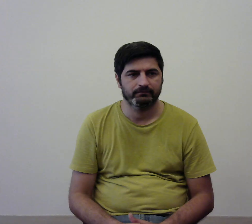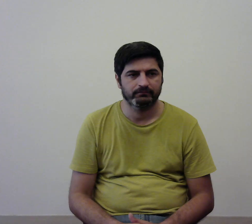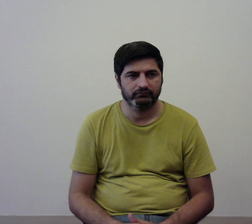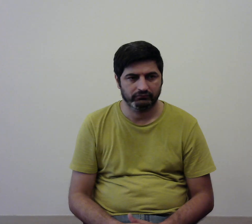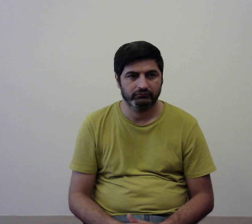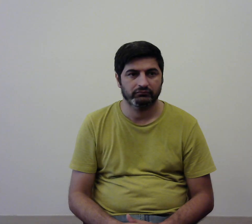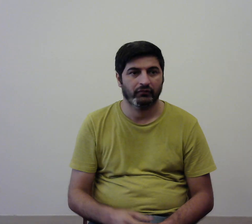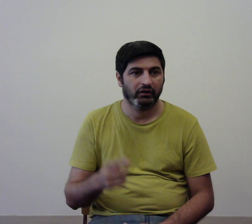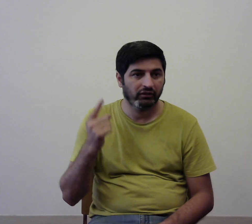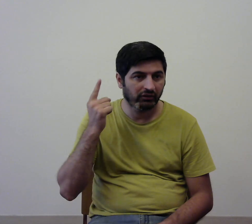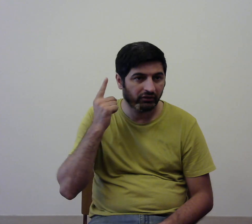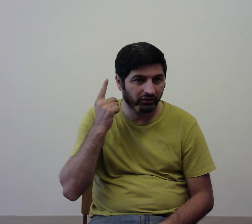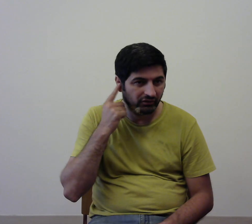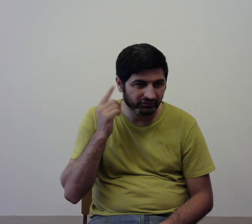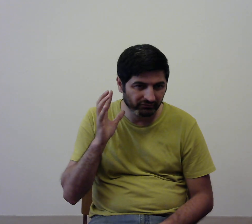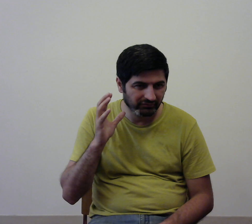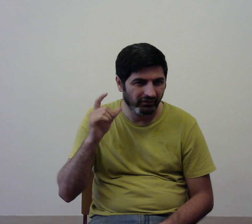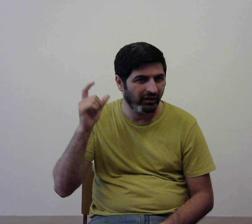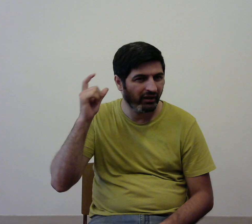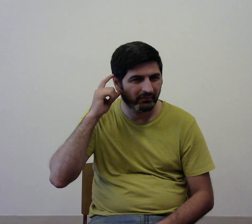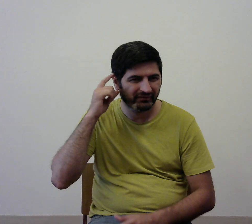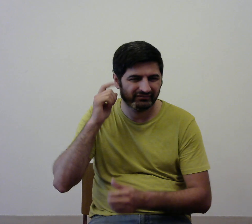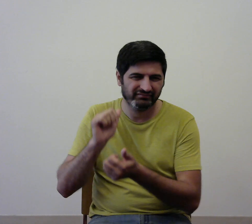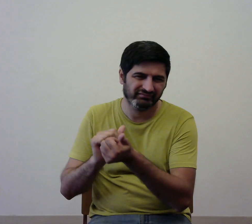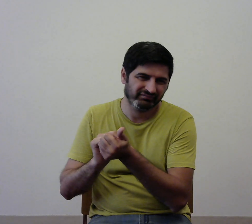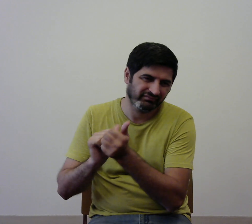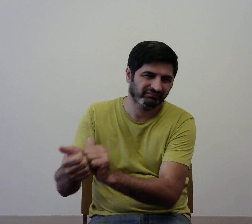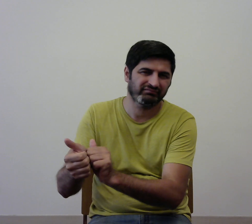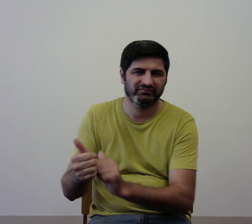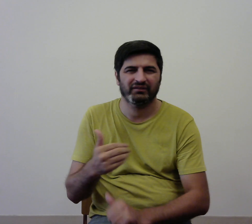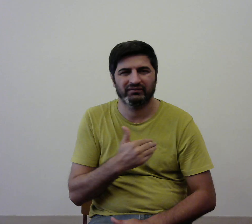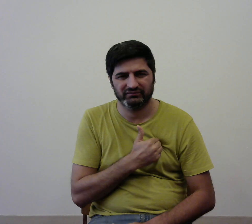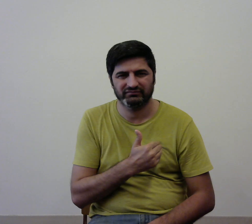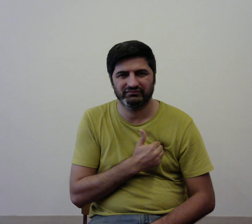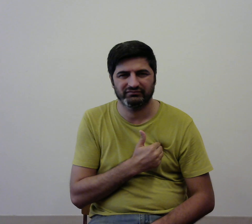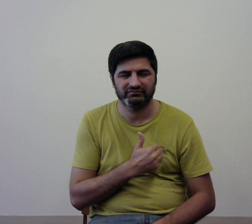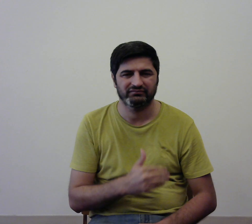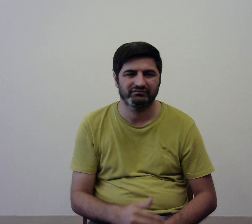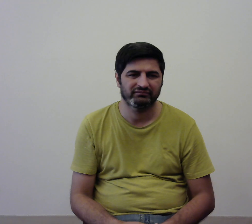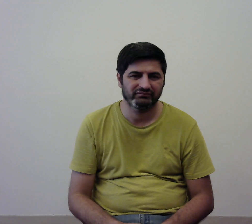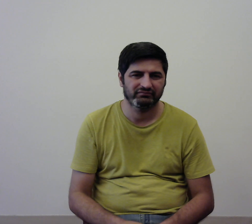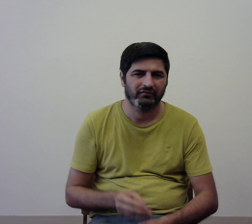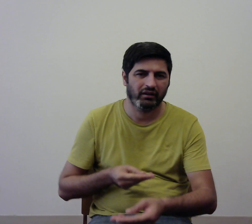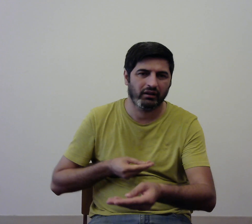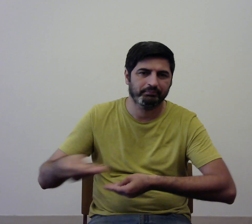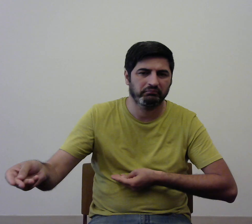Eşitmə aparatını dəyişmək istəyirəm